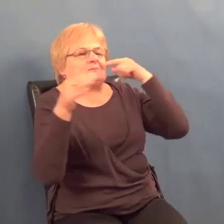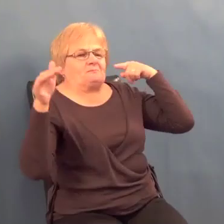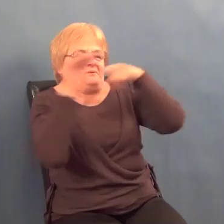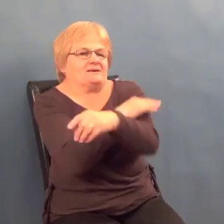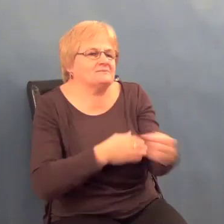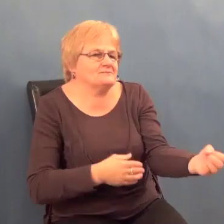Kot ucieka.